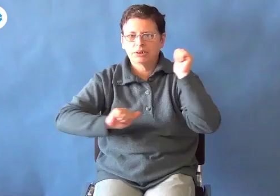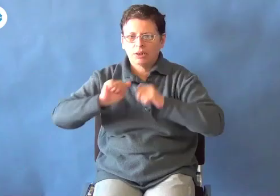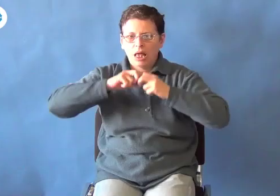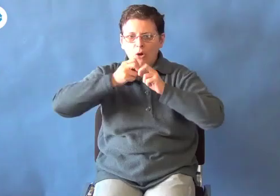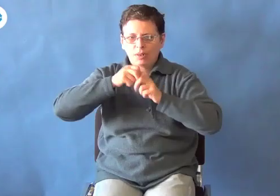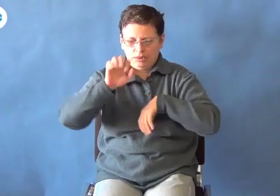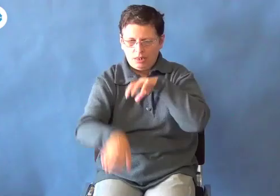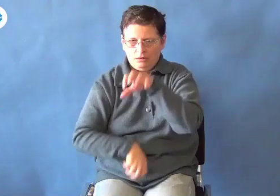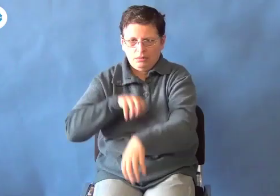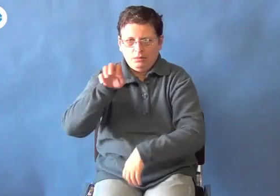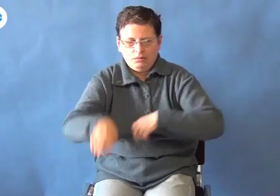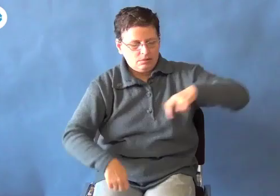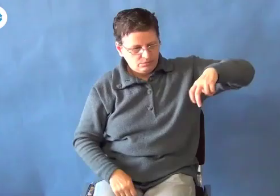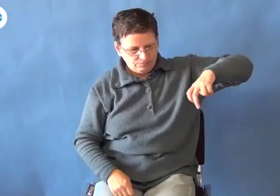Ćwiczy w ten sposób stawy.